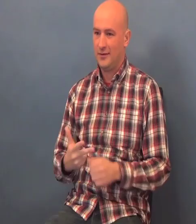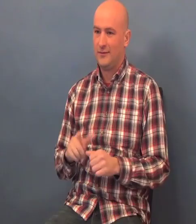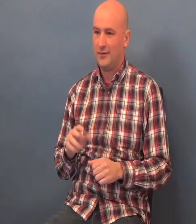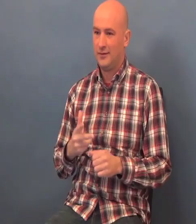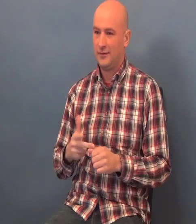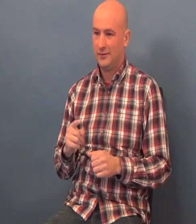Trzydzieści minut.